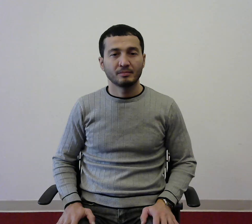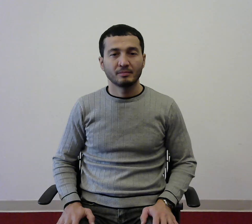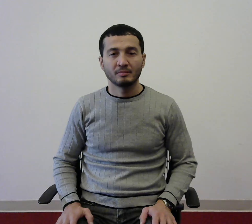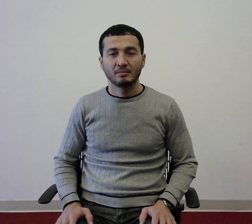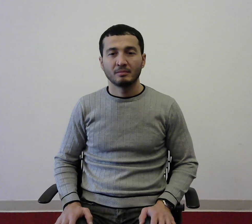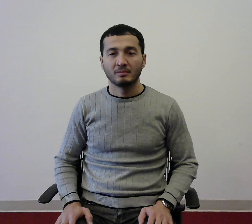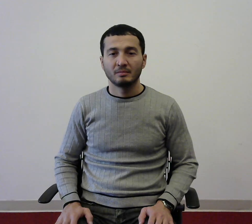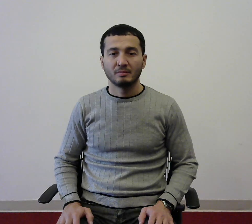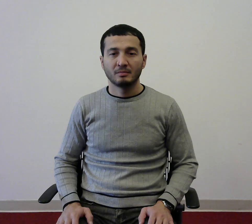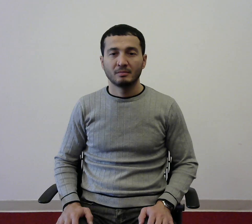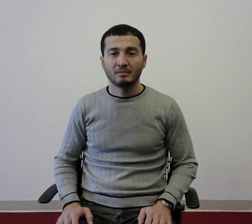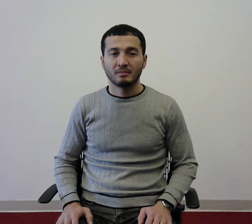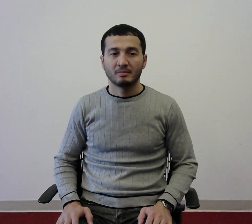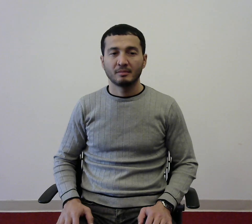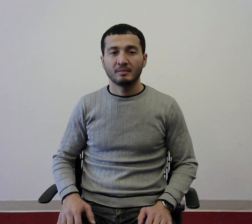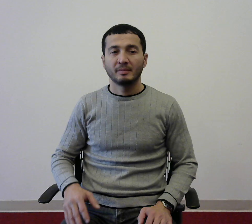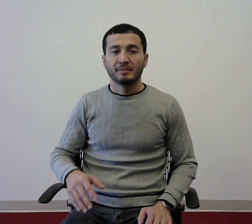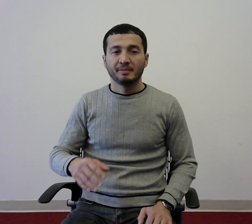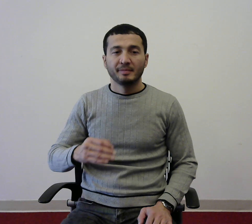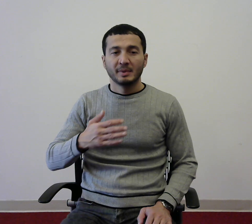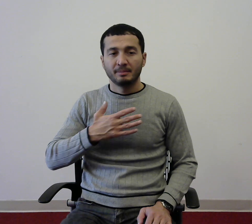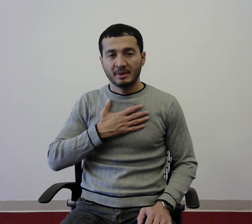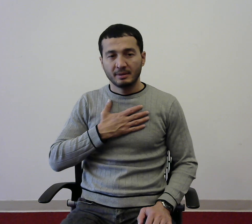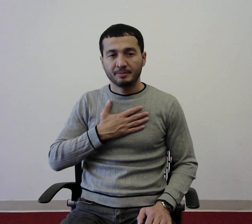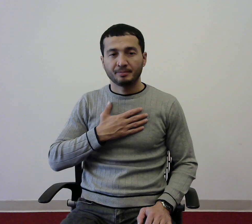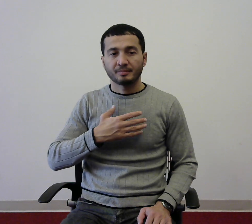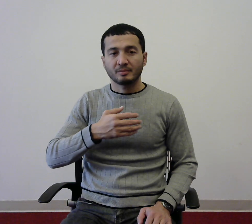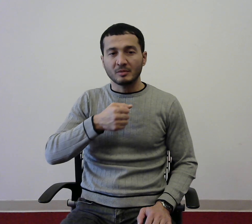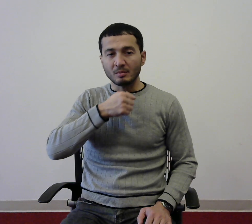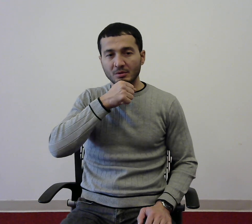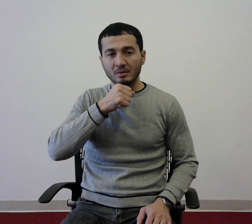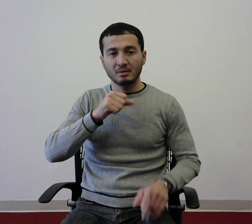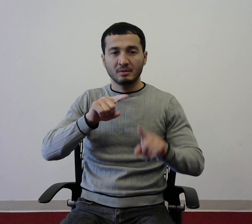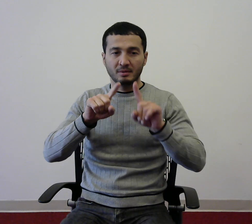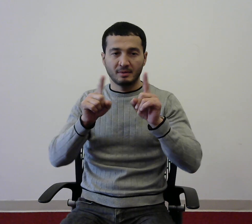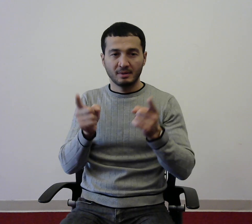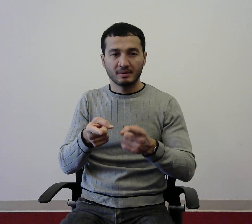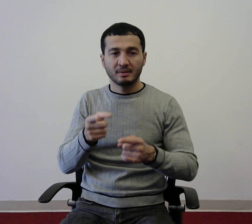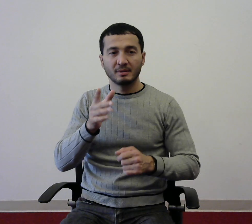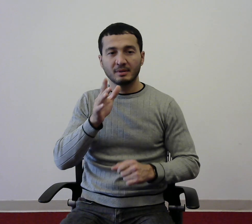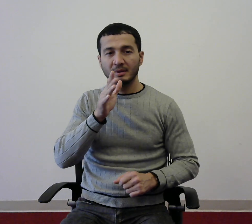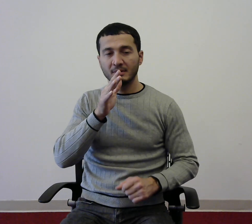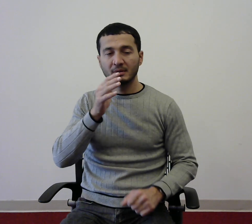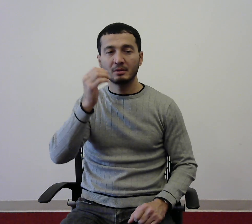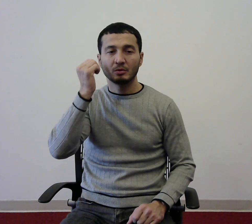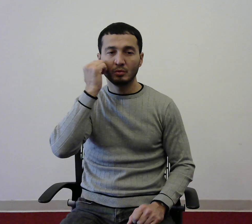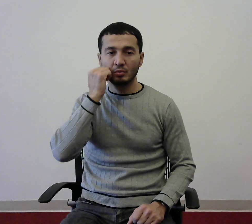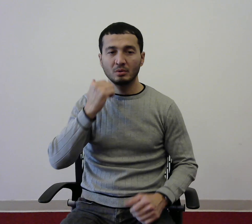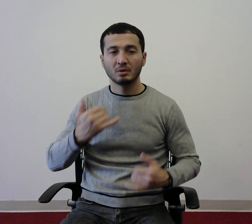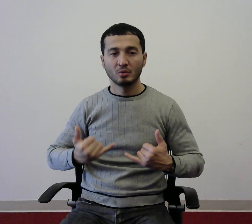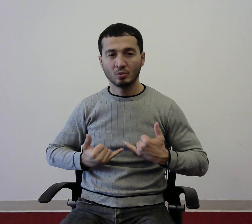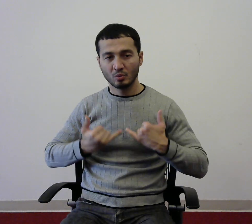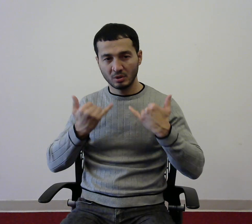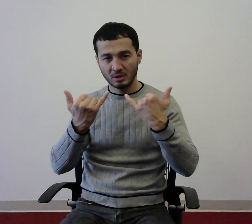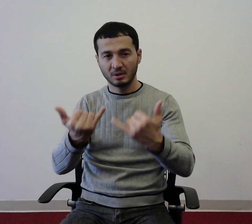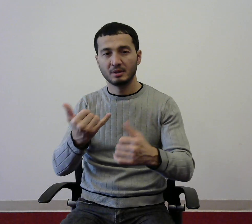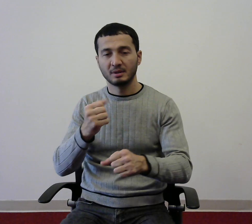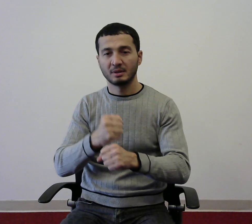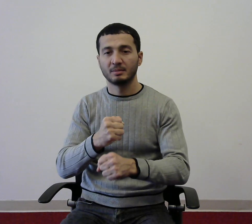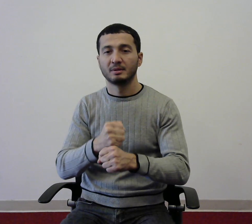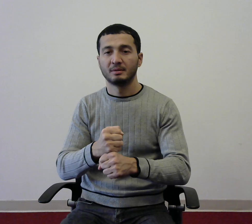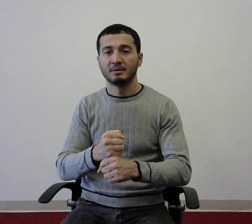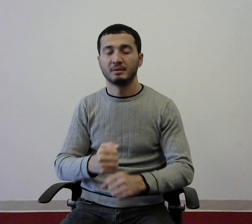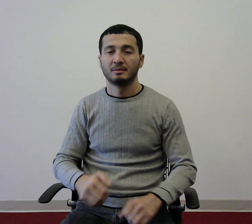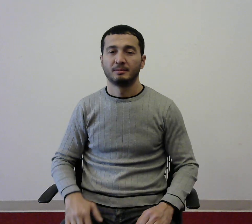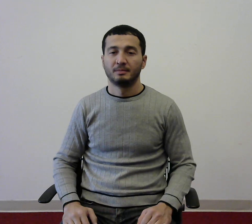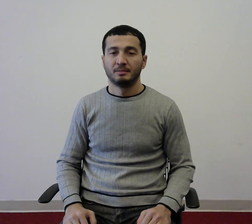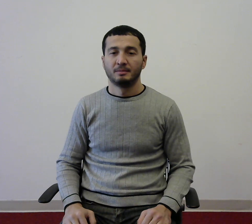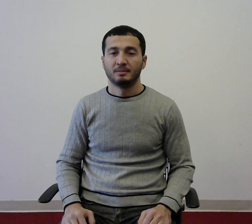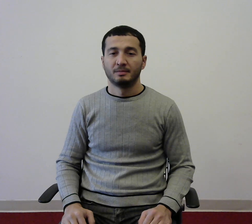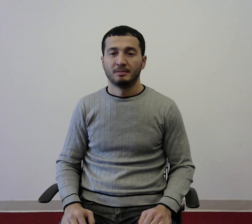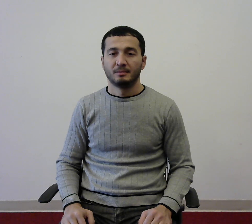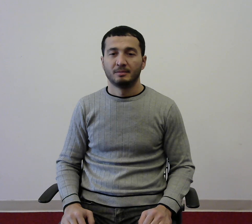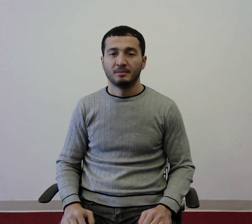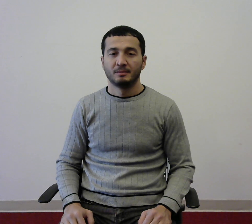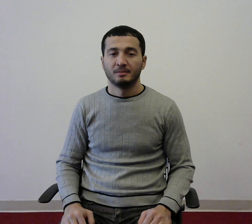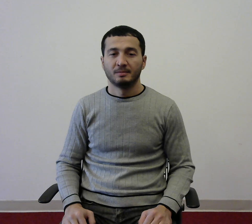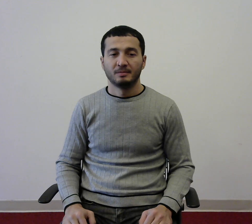Mən böyüklərə (yaşlılara) hörmət edirəm